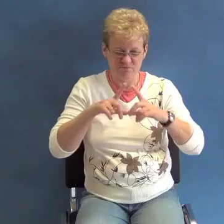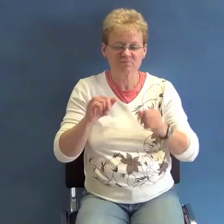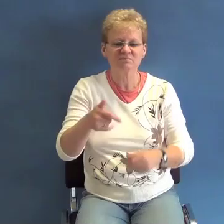A Ty?